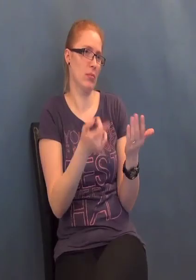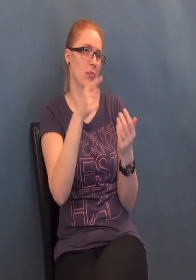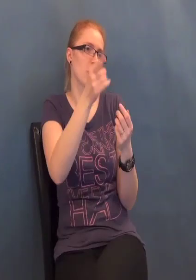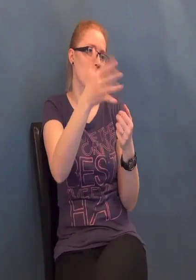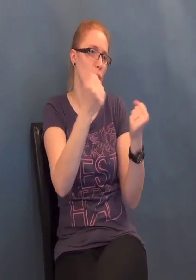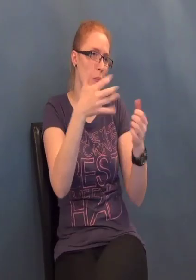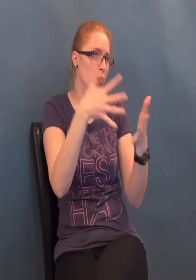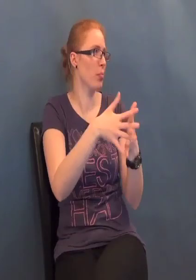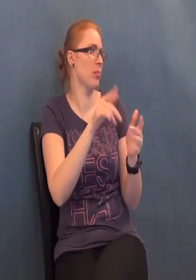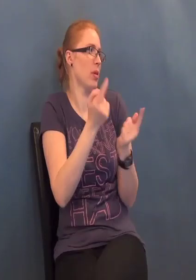Tam będzie silne promieniowanie.